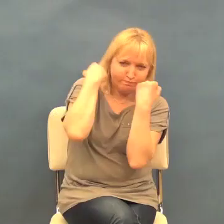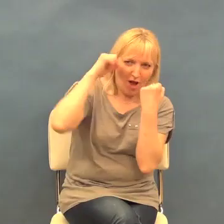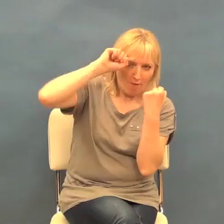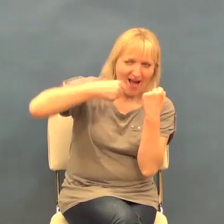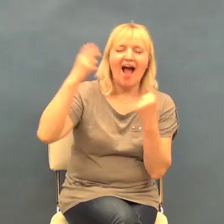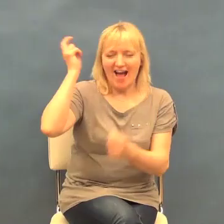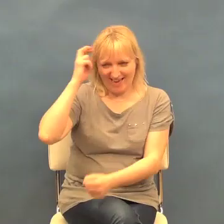A przykrył się, bo był uparty.